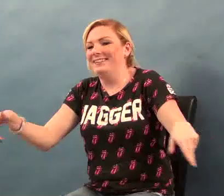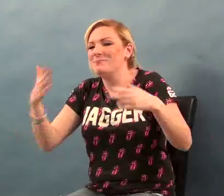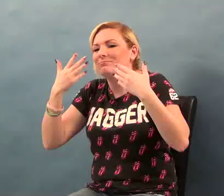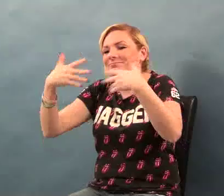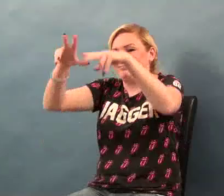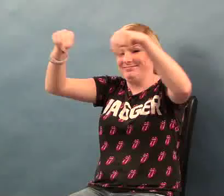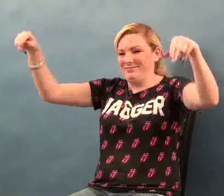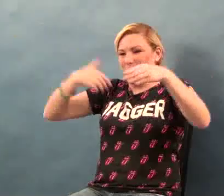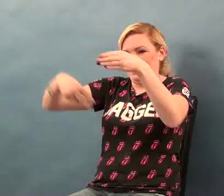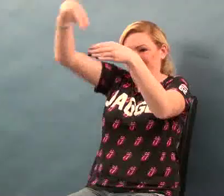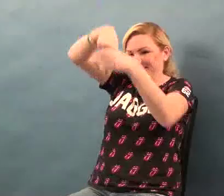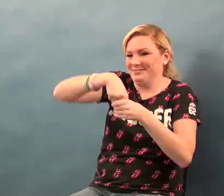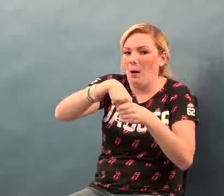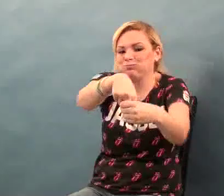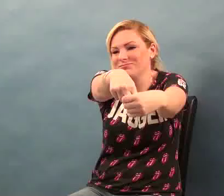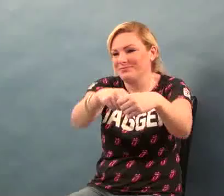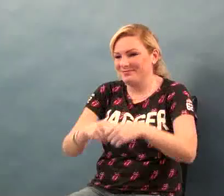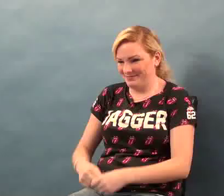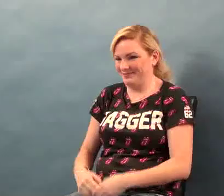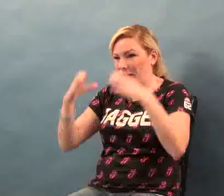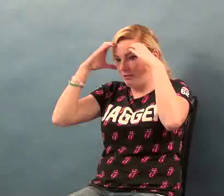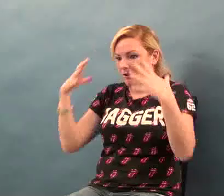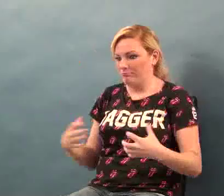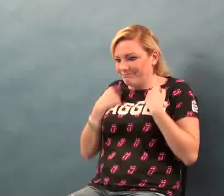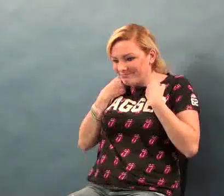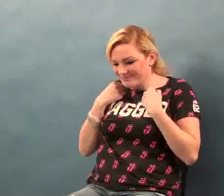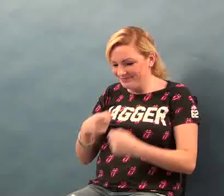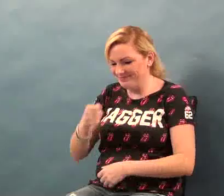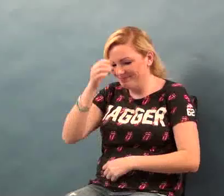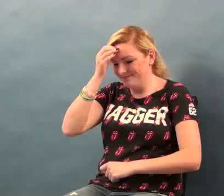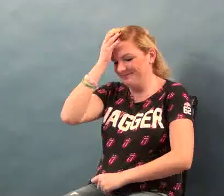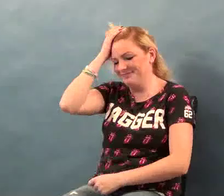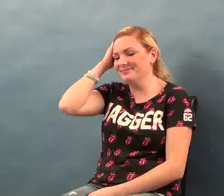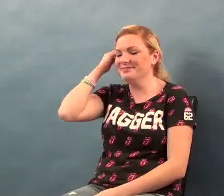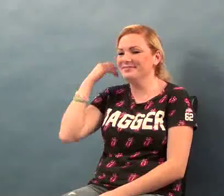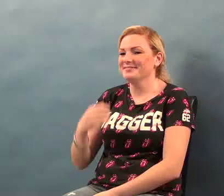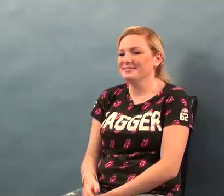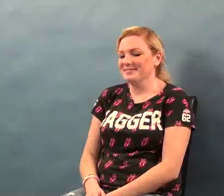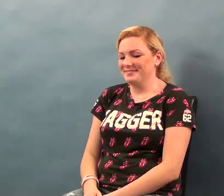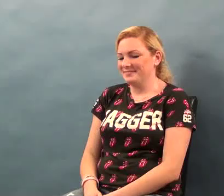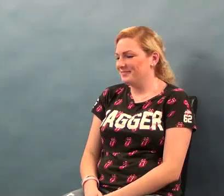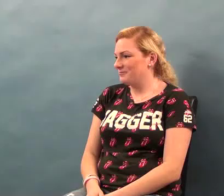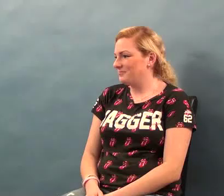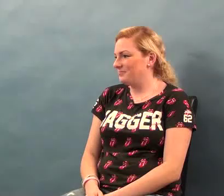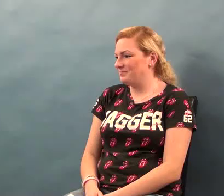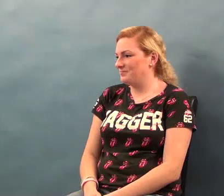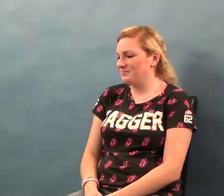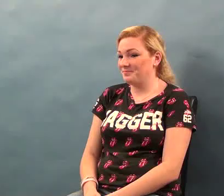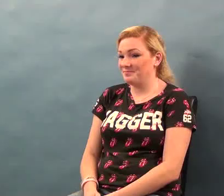Albo zauważyłam, że tam jest wanna i inni tam chodzą się kąpać. Tam mogą być jakieś zarazki albo choroby.